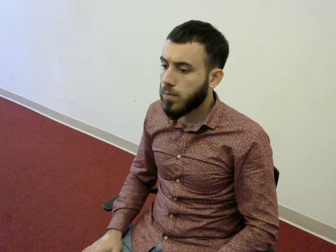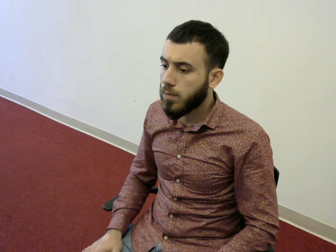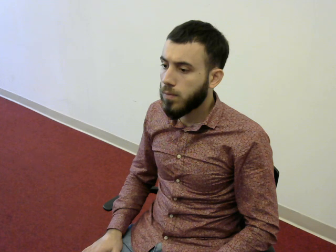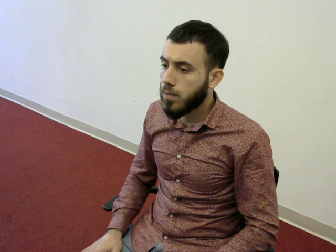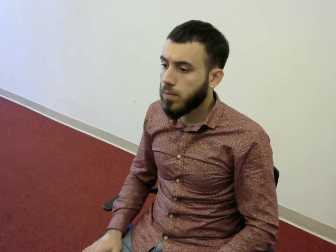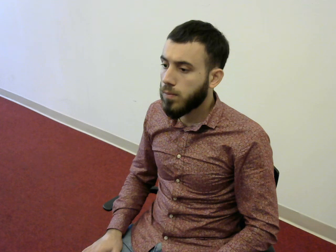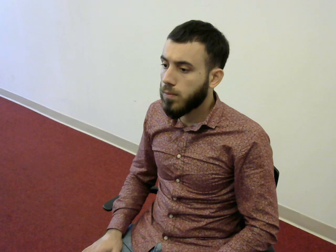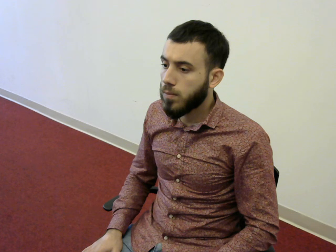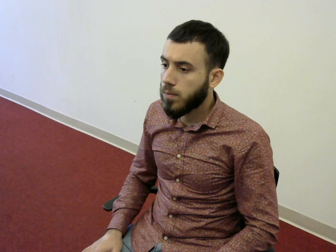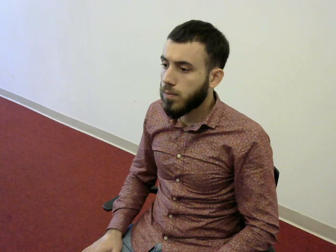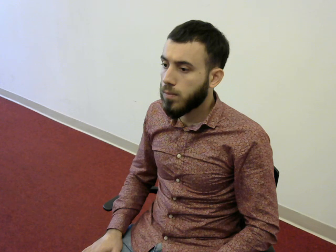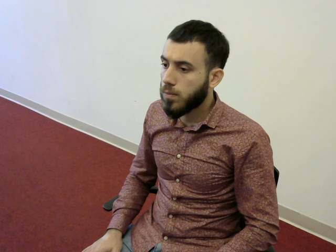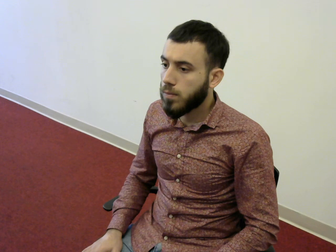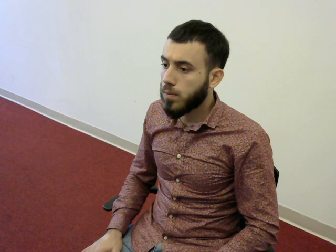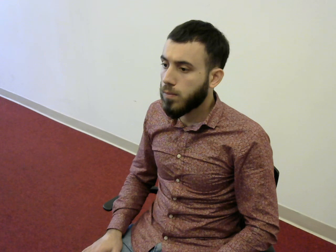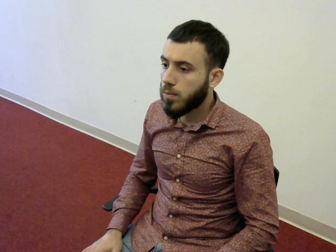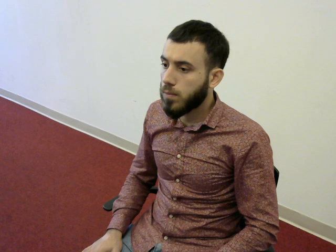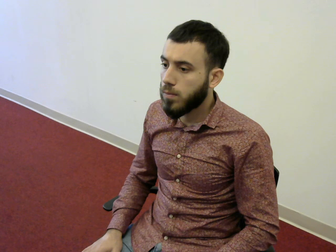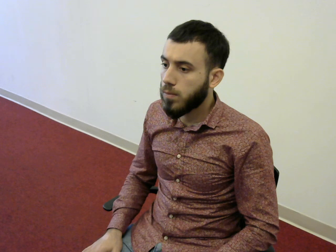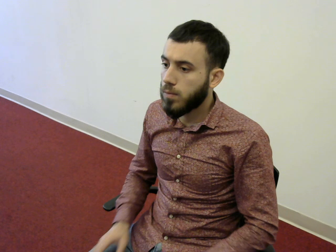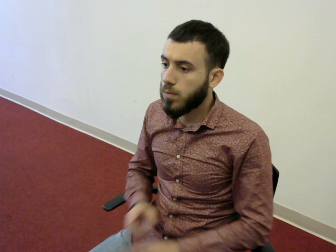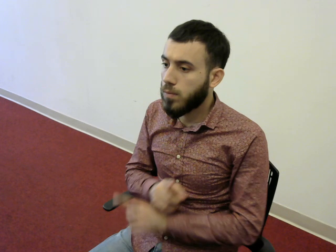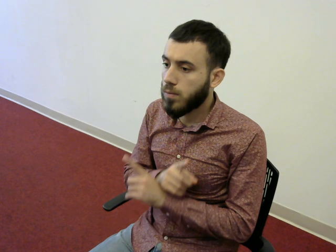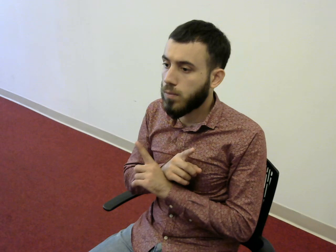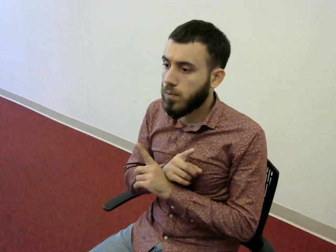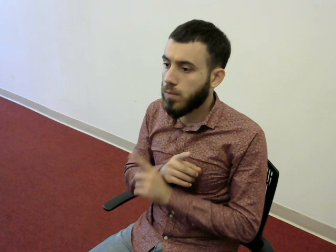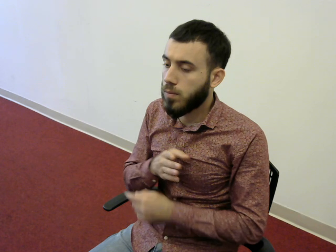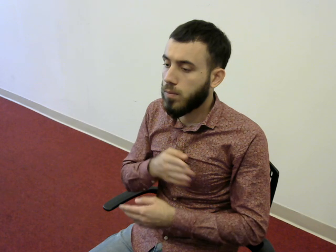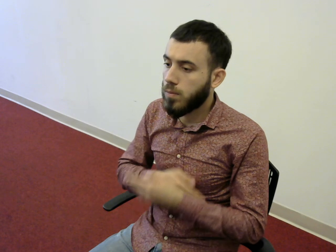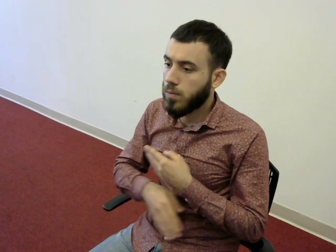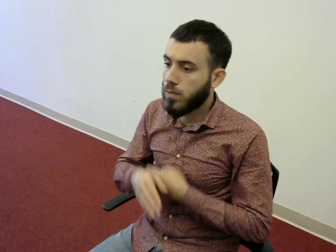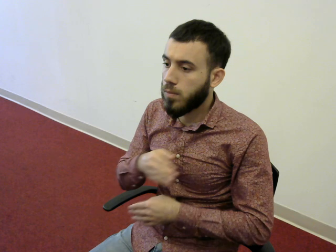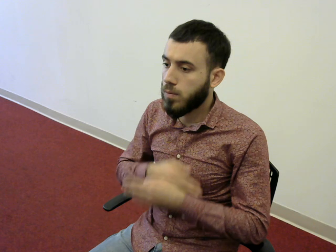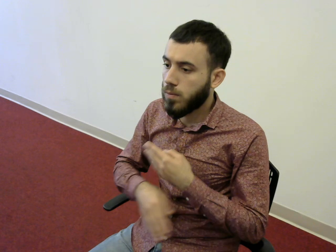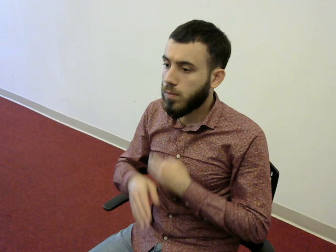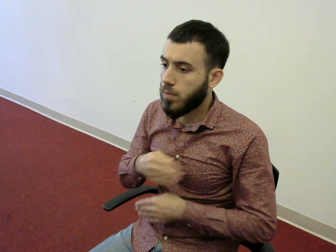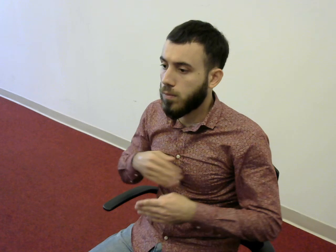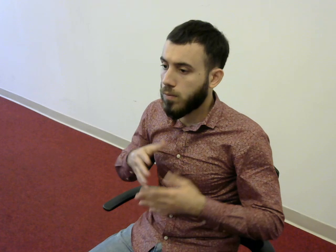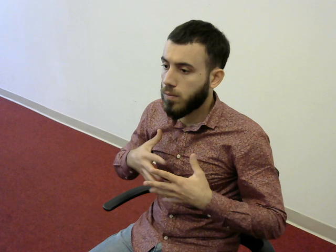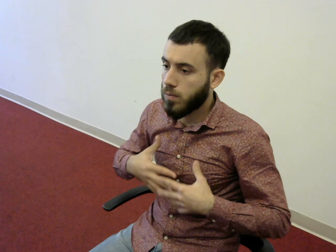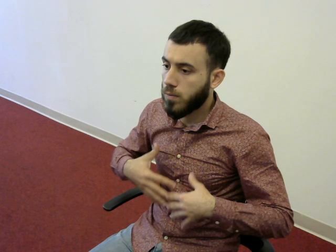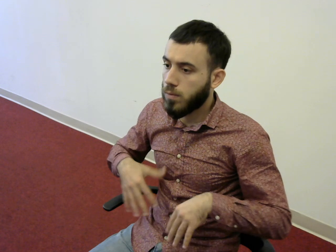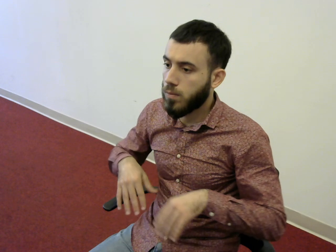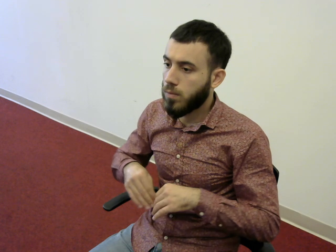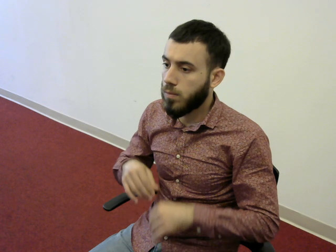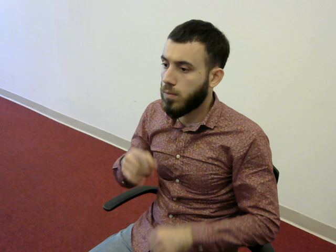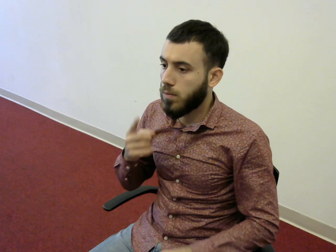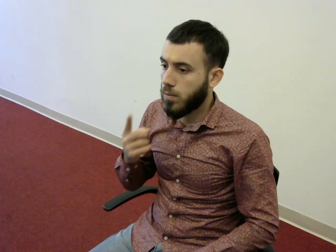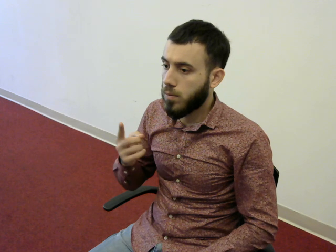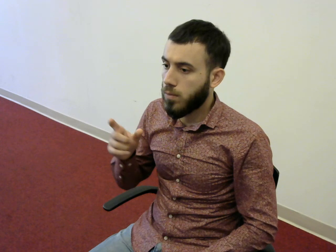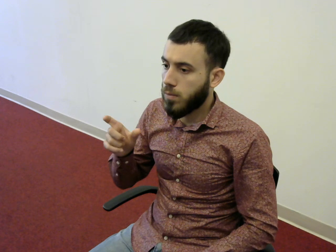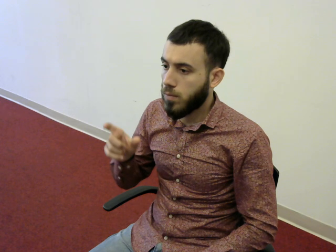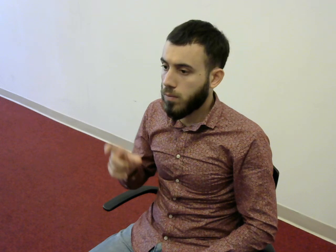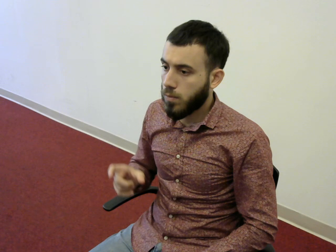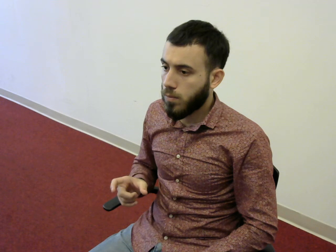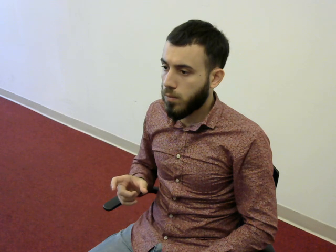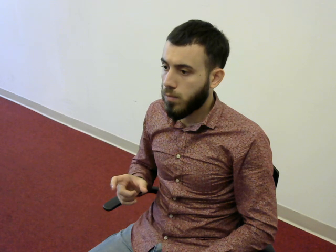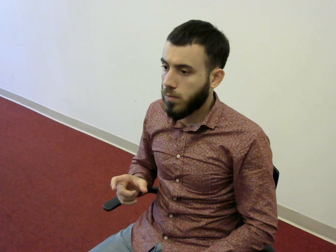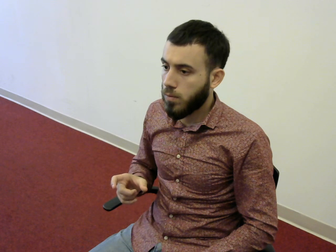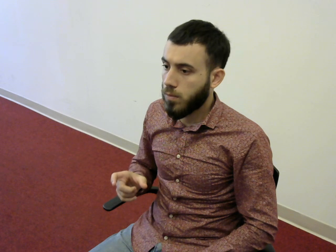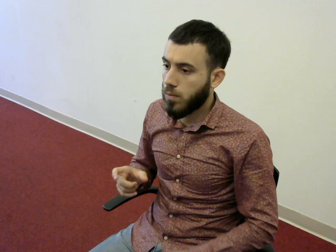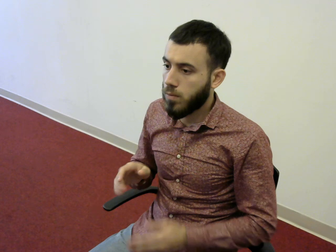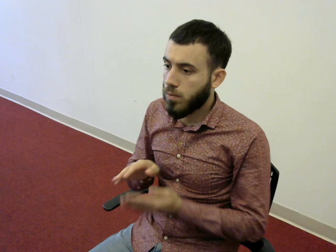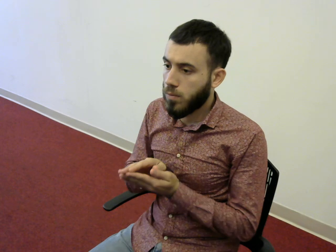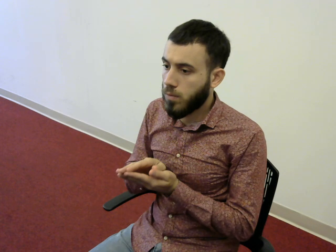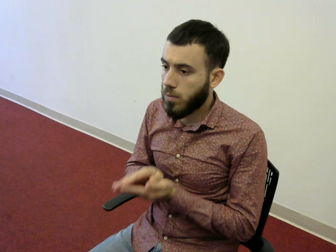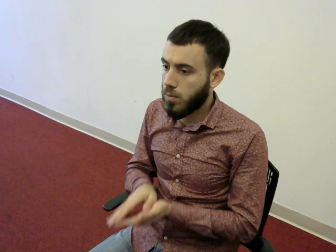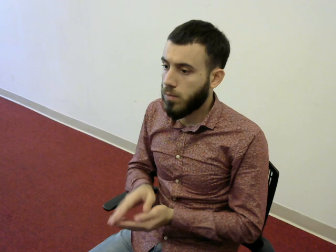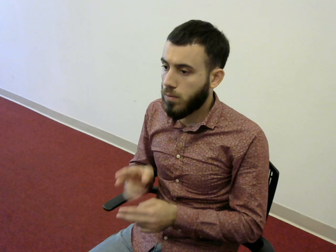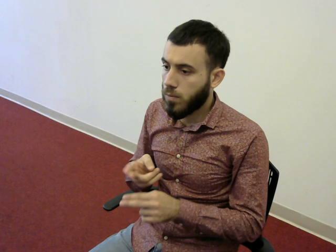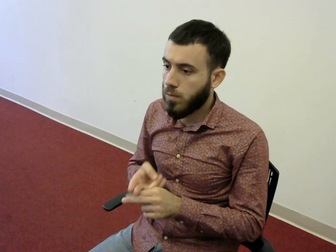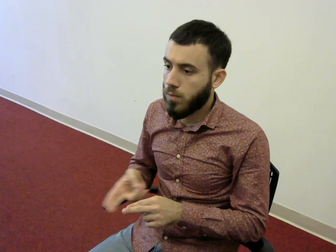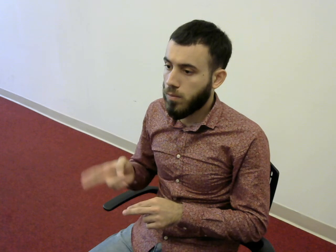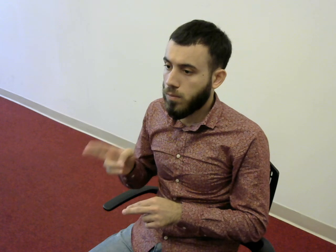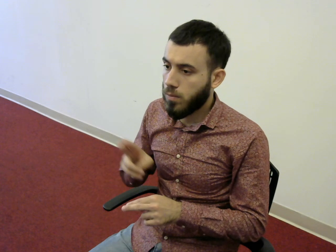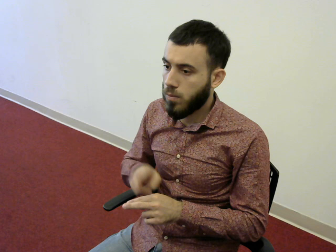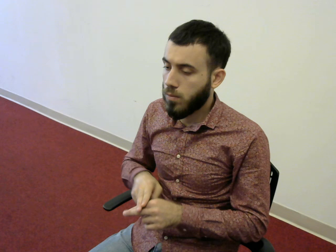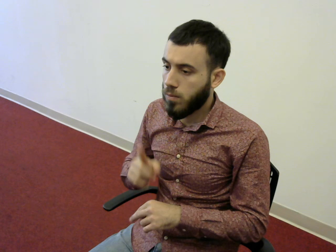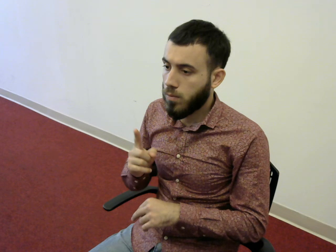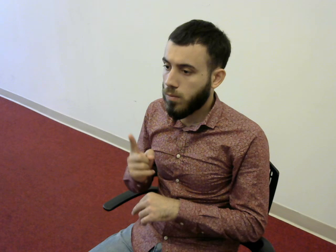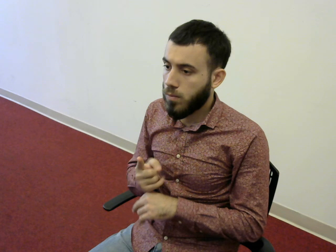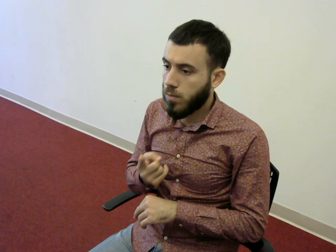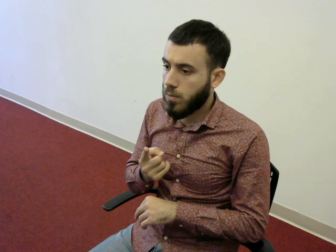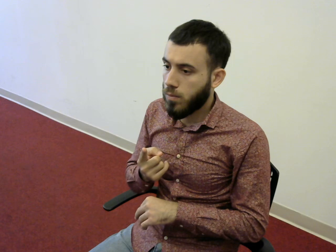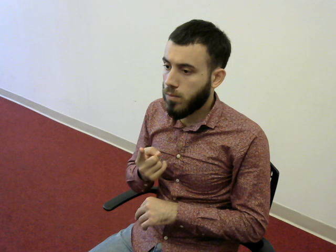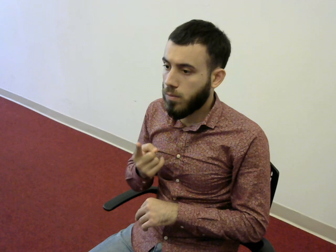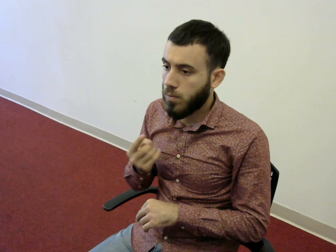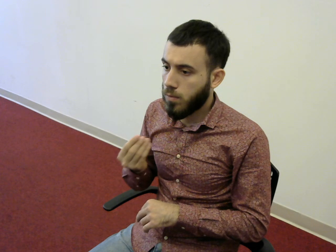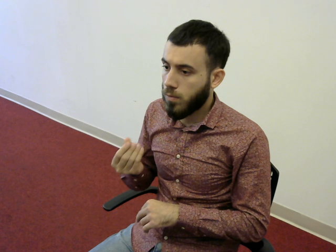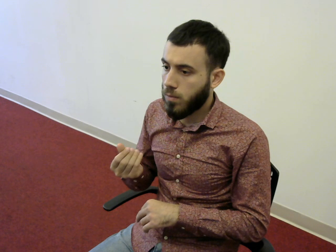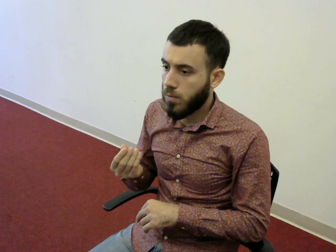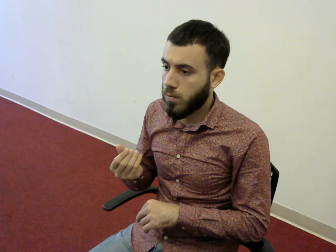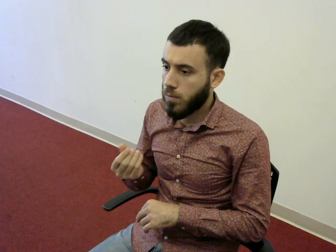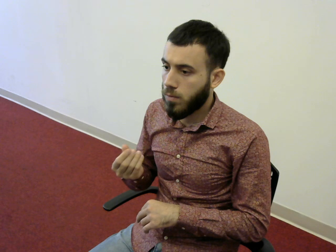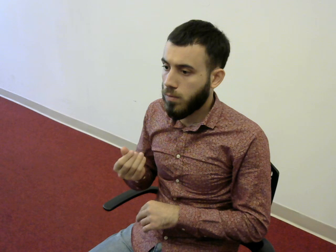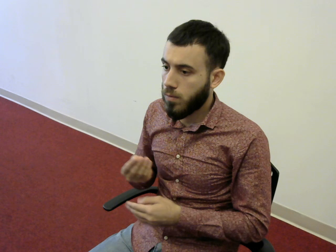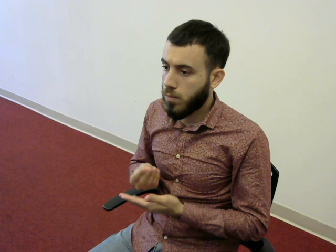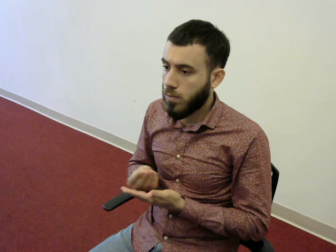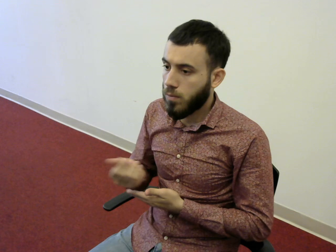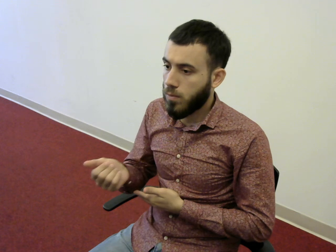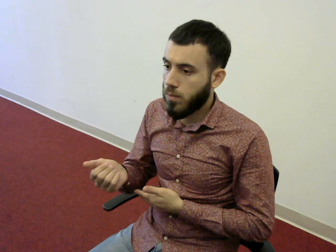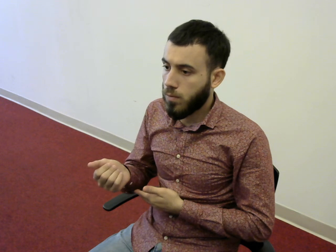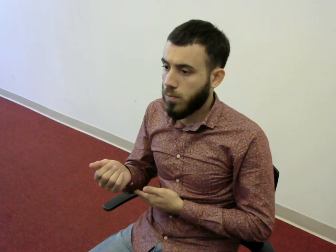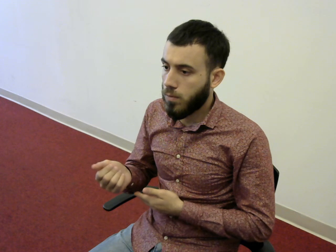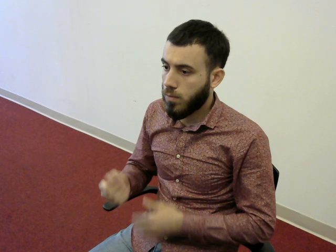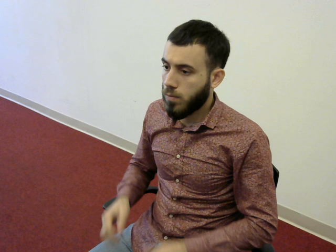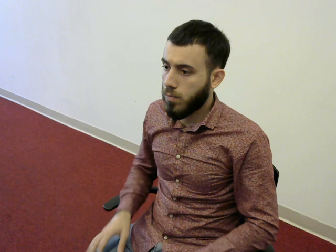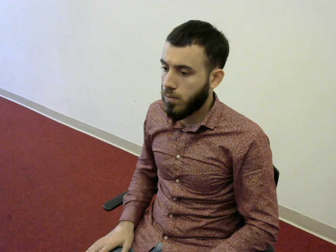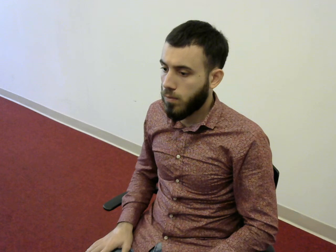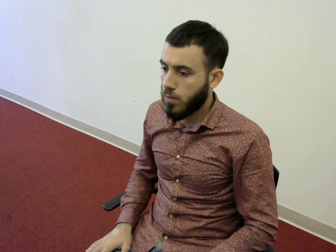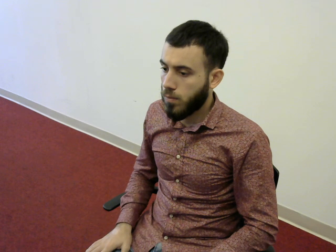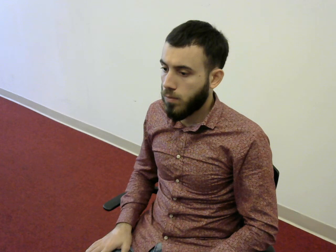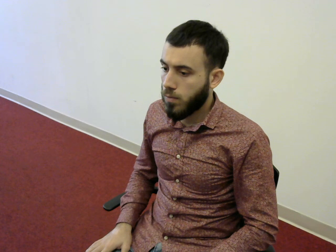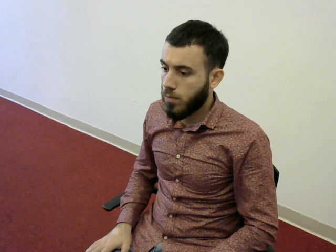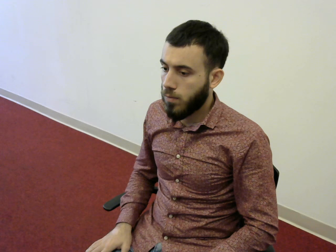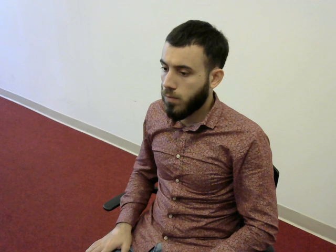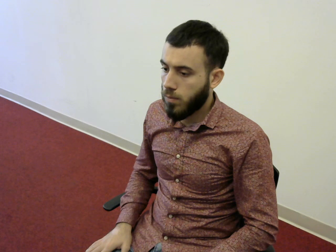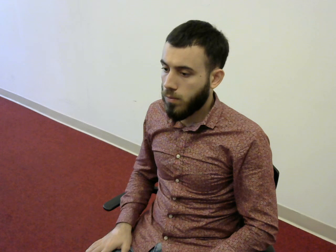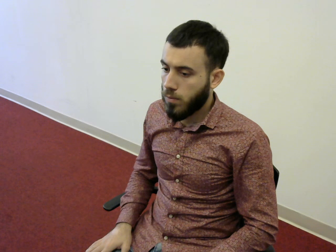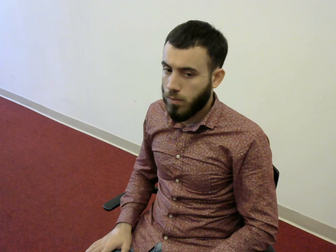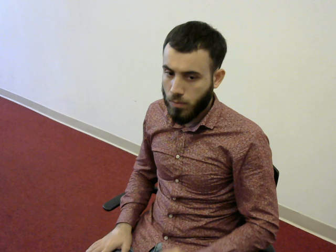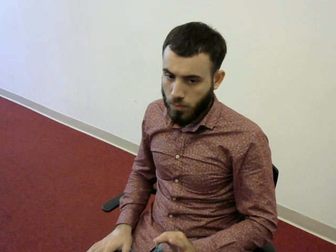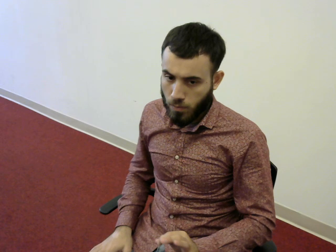Vəfat edən əlilin ailəsindən bir şəxsə dəfn üçün birdəfəlik müavinət ödənilir